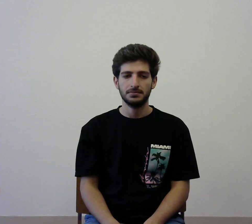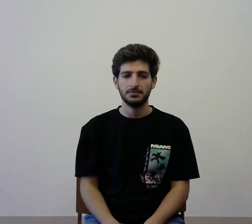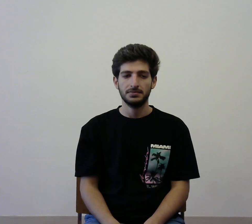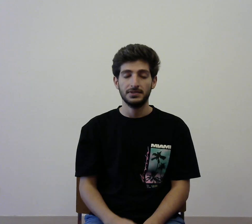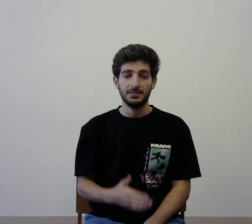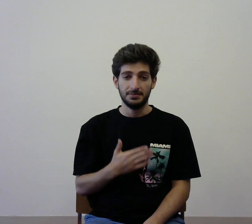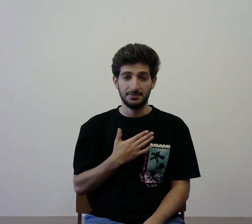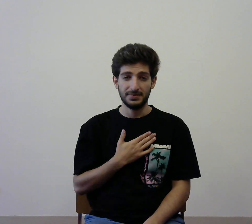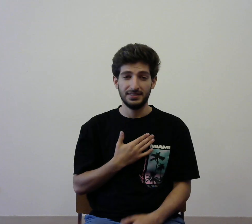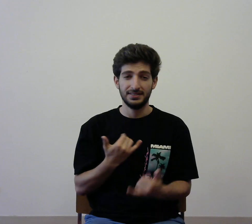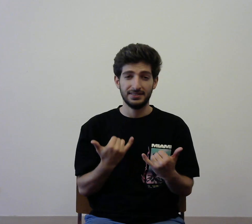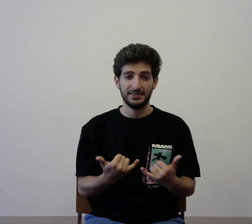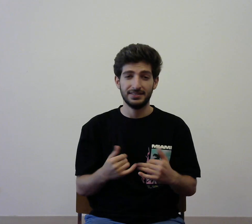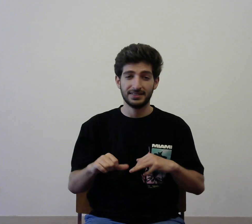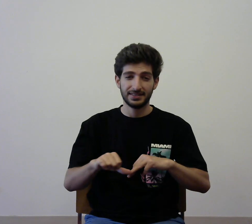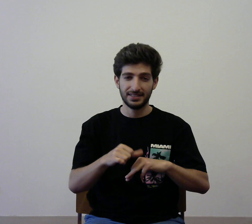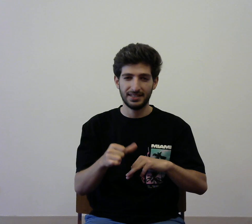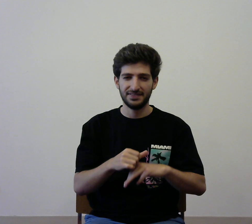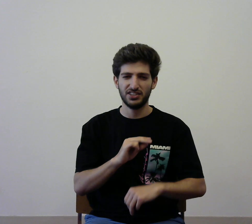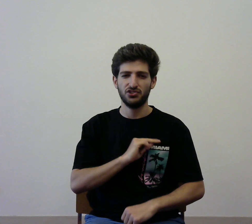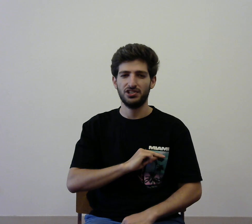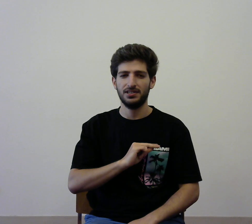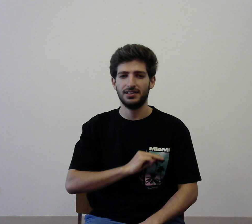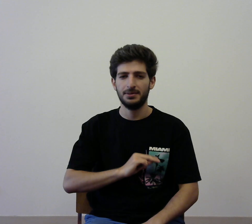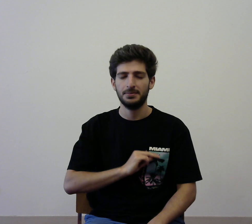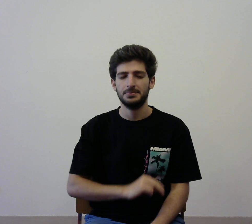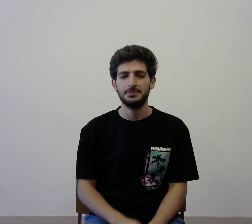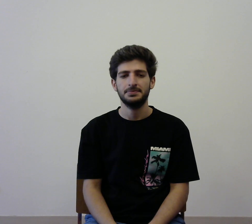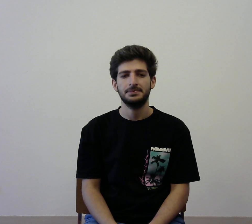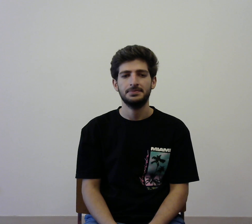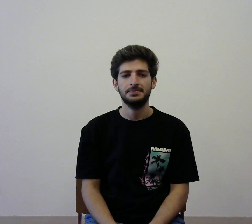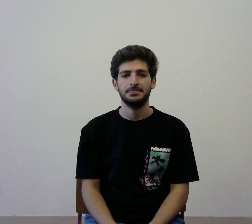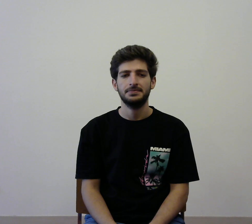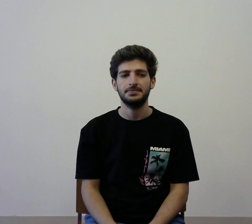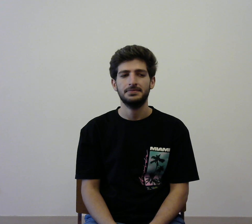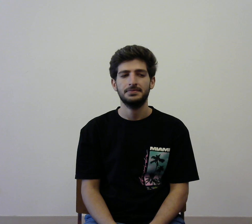Mən indi zərgər işləyirəm